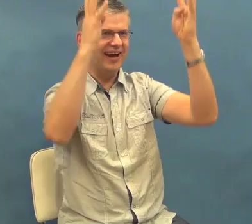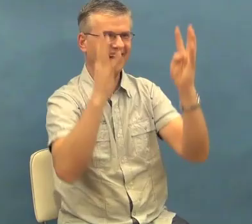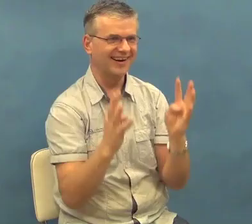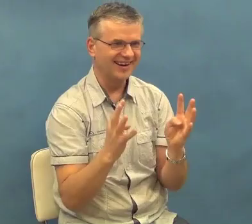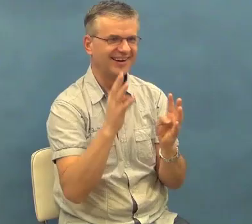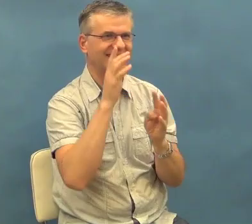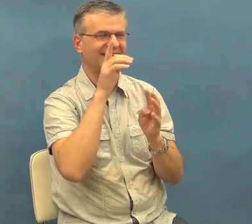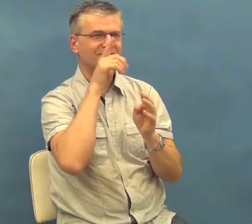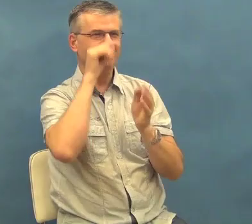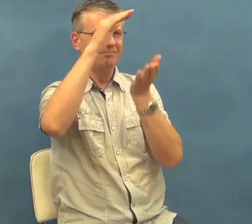Ptak jest mały i żółty.